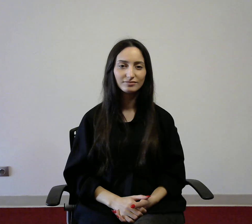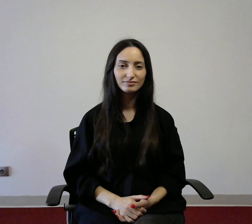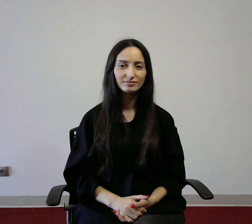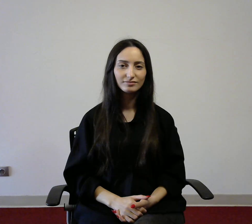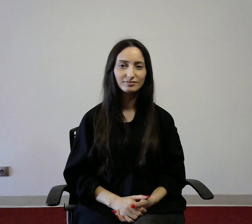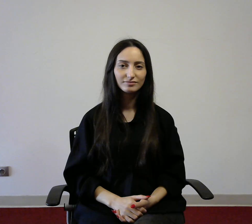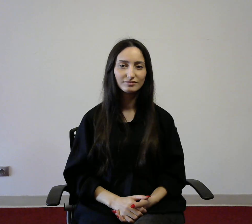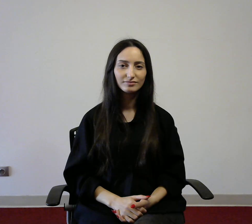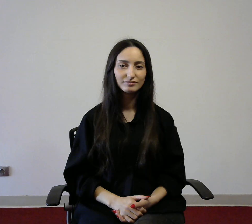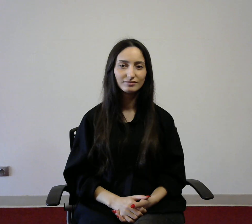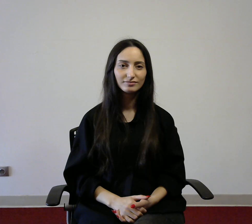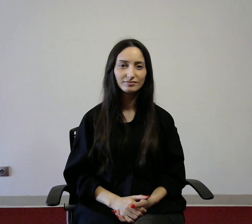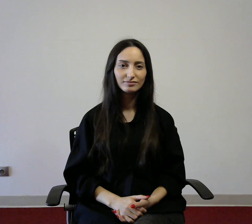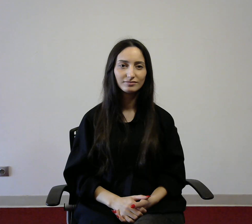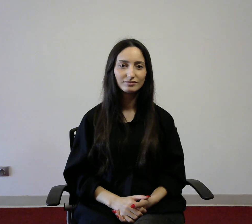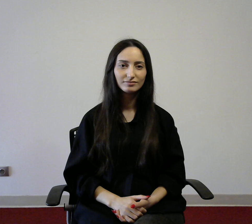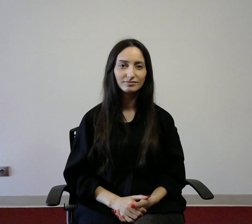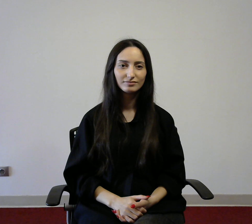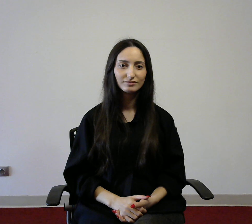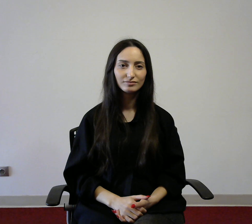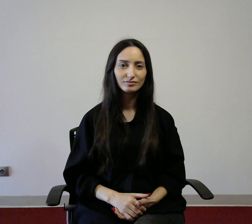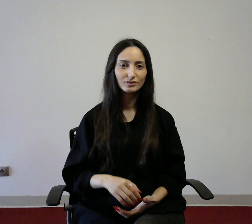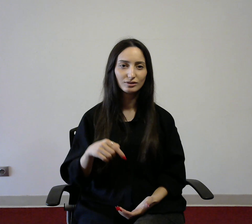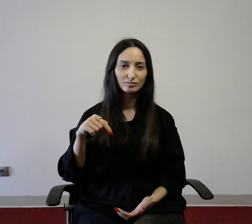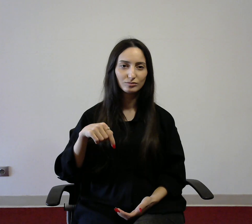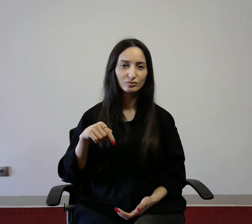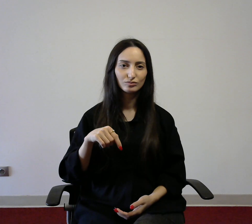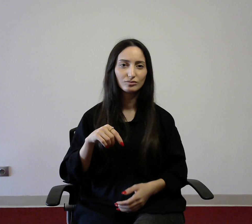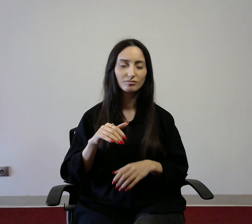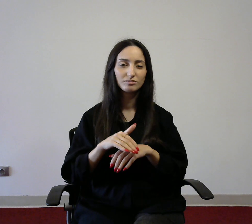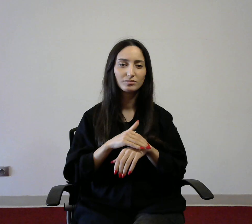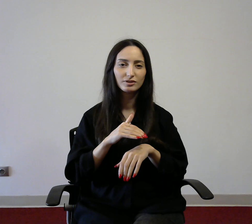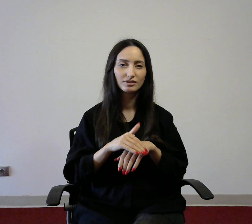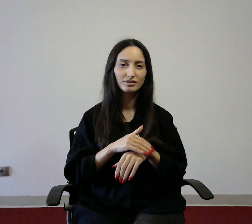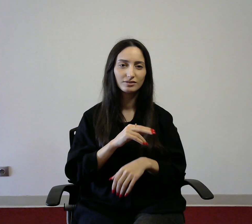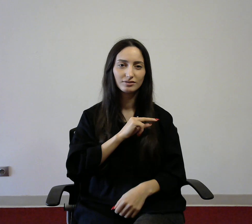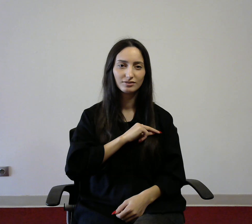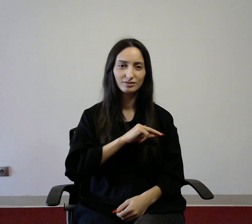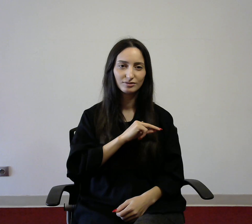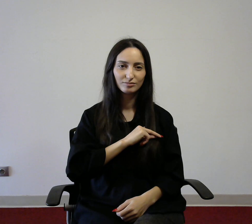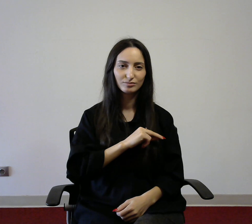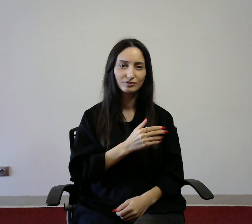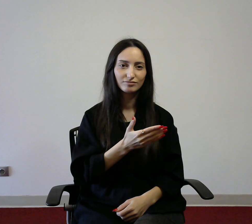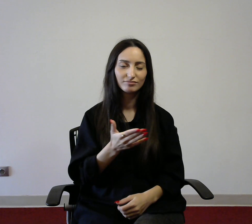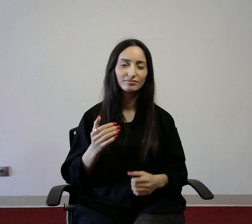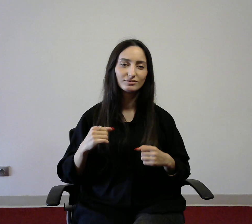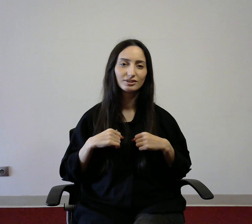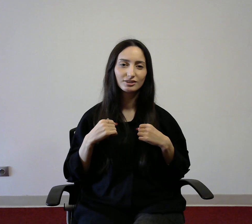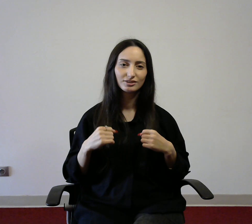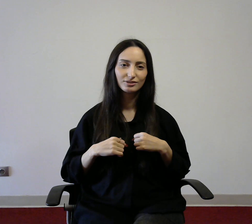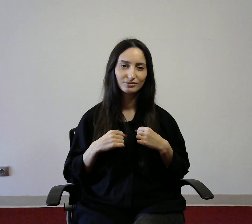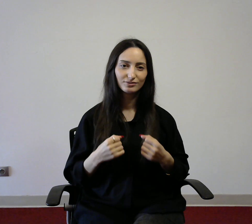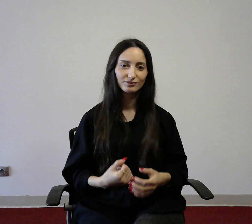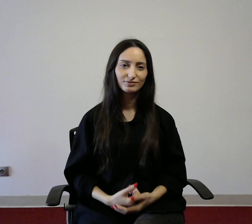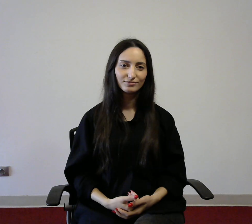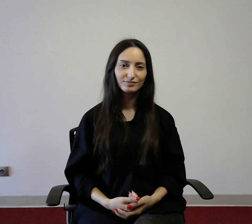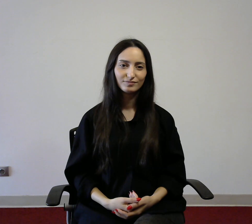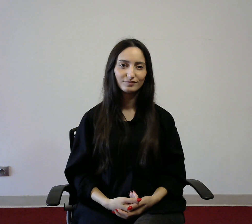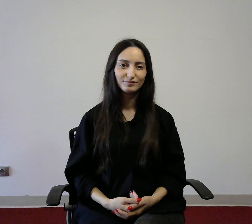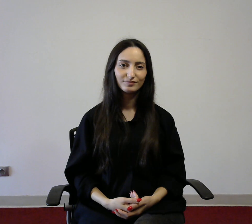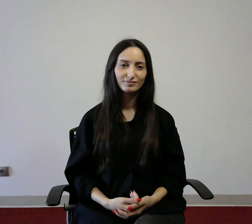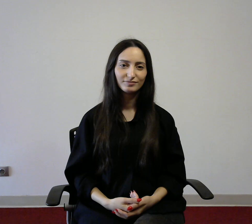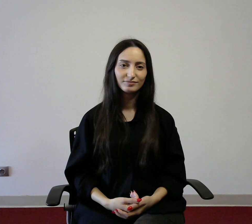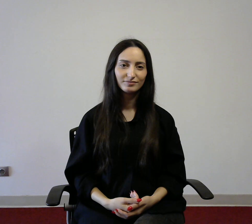Burda mehriban işçilər çalışır